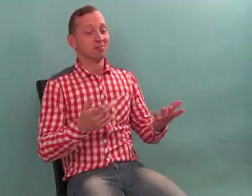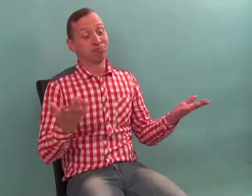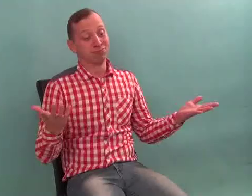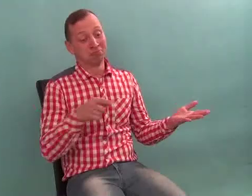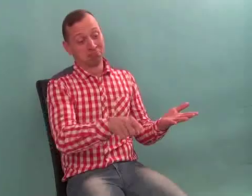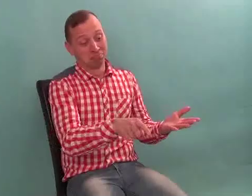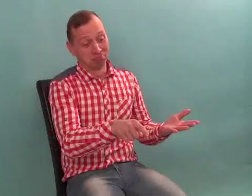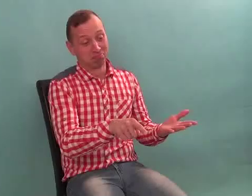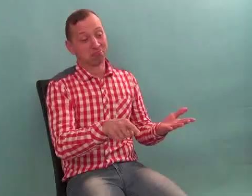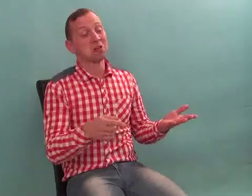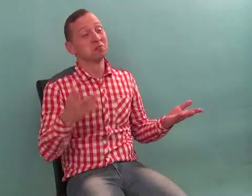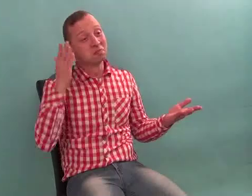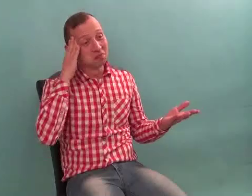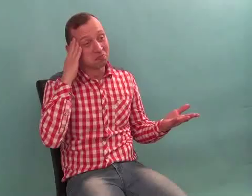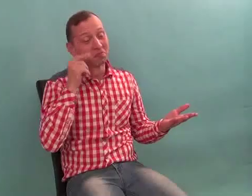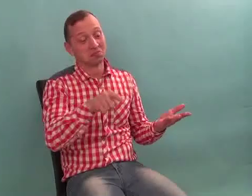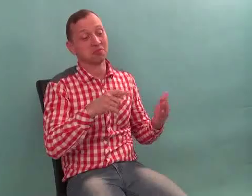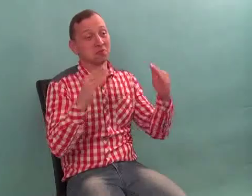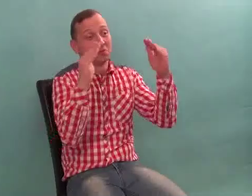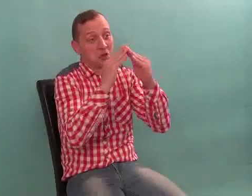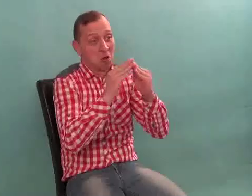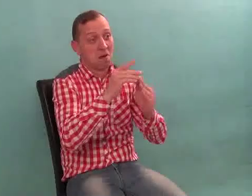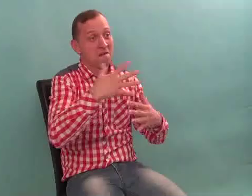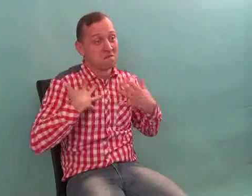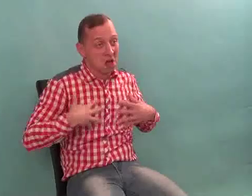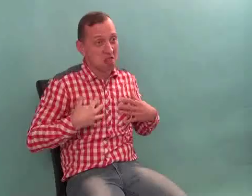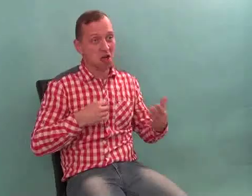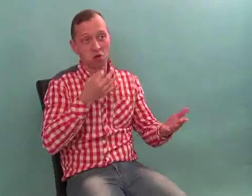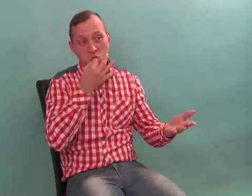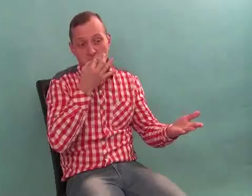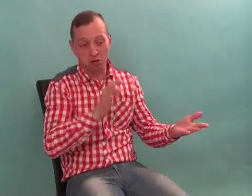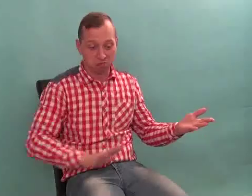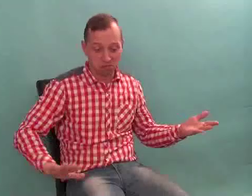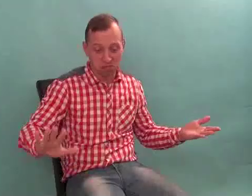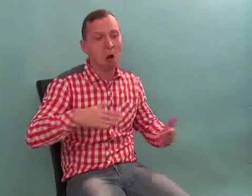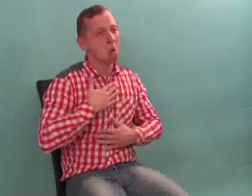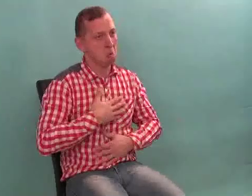Wiem, że w domu, wanna to najlepsze miejsce do kąpania.